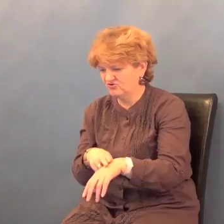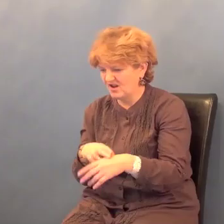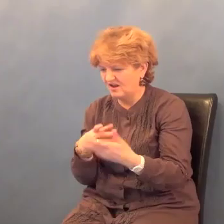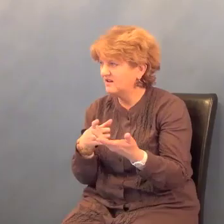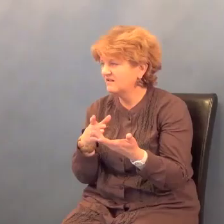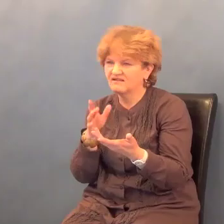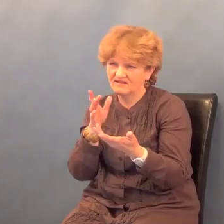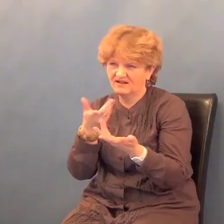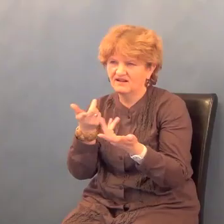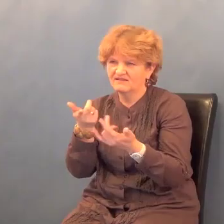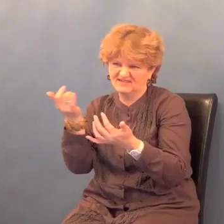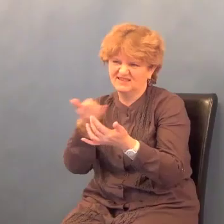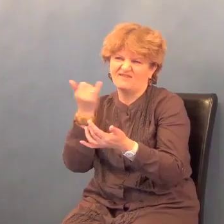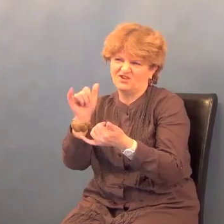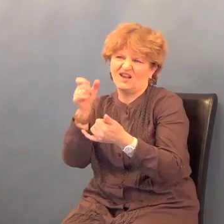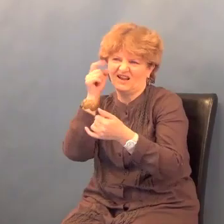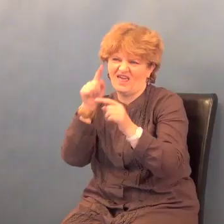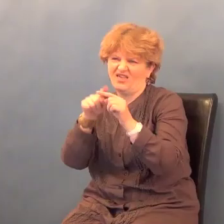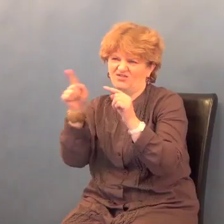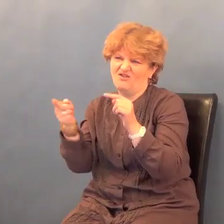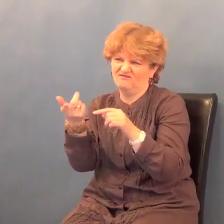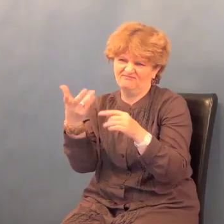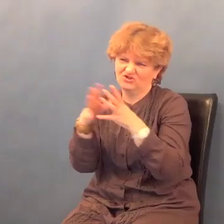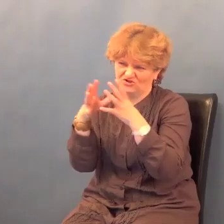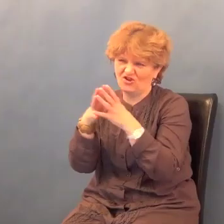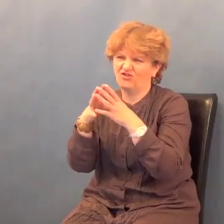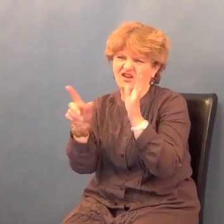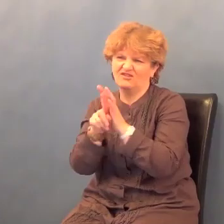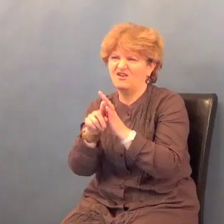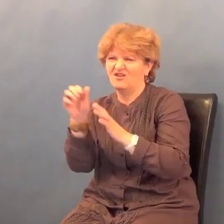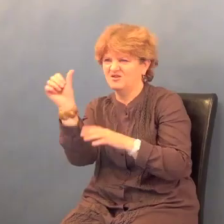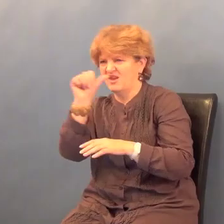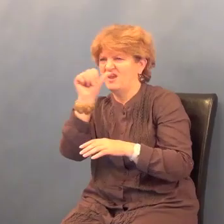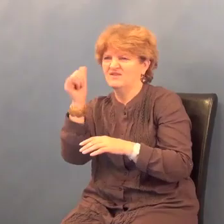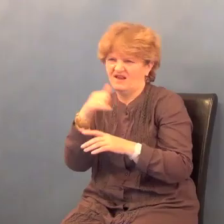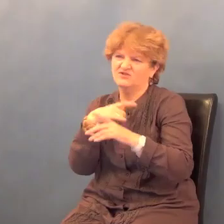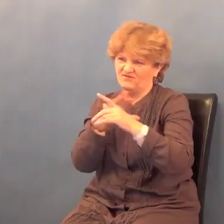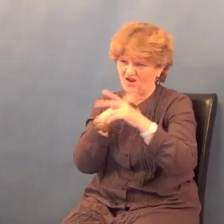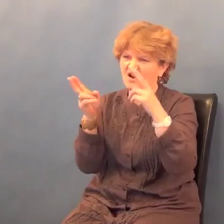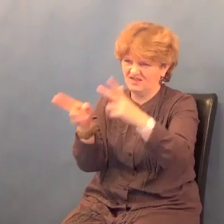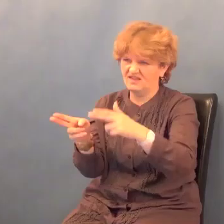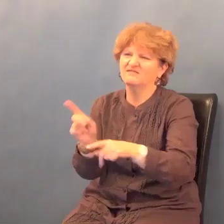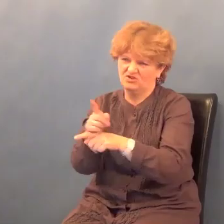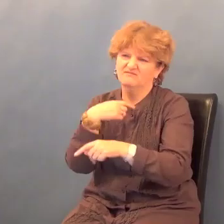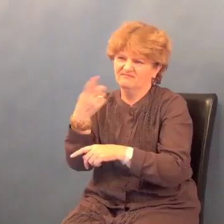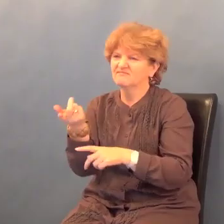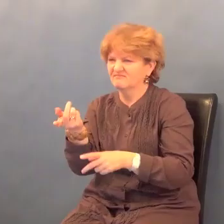Zawsze od rana, od dziesiątej do pierwszej mam wolne, tak samo jak ty.